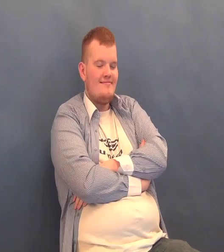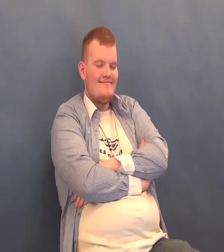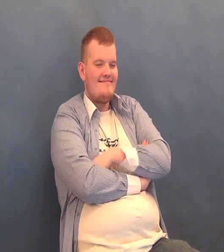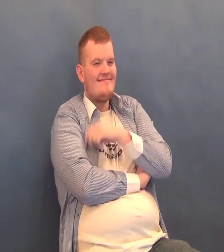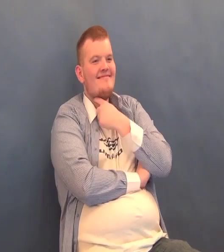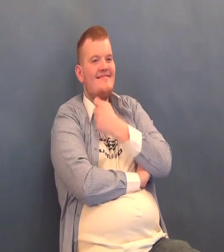Śmieszne.